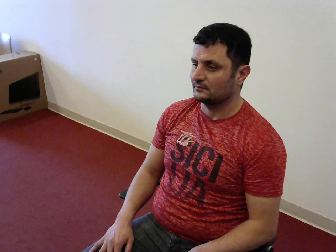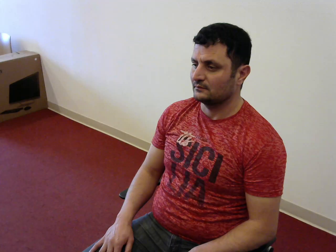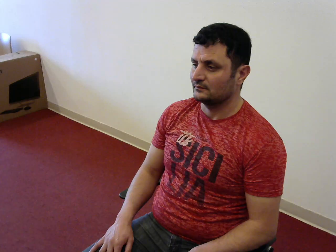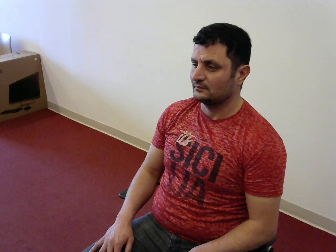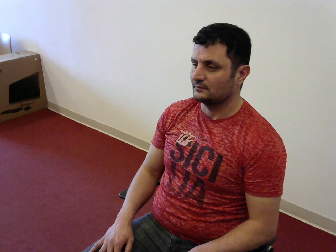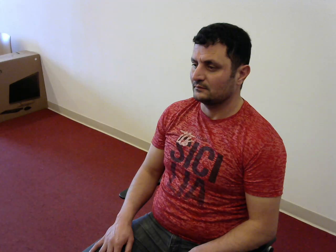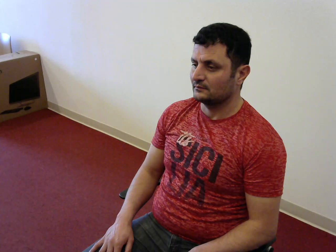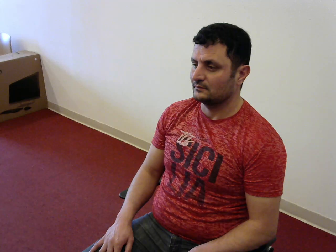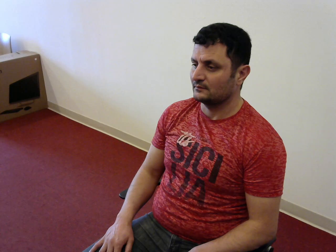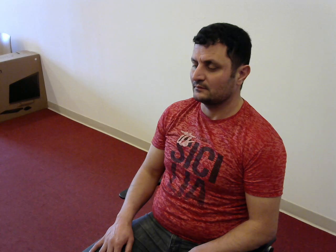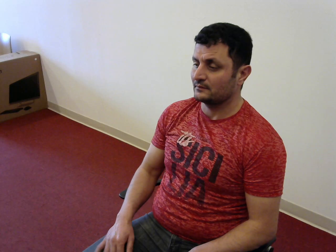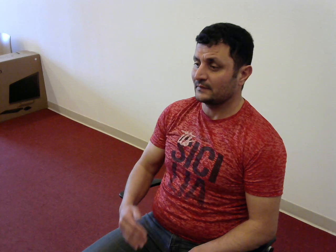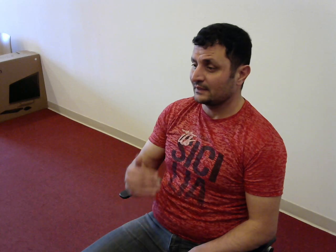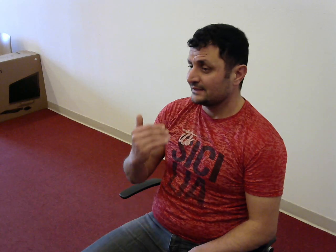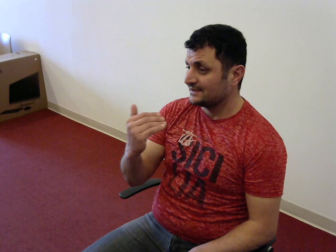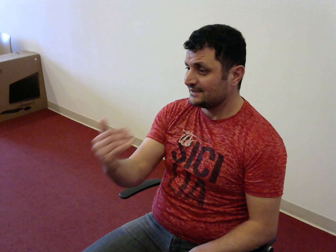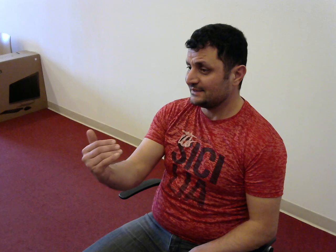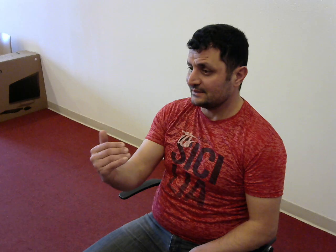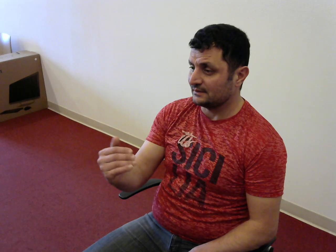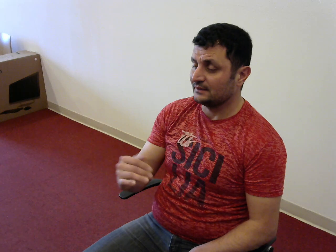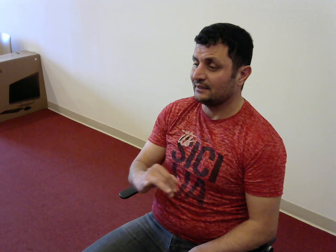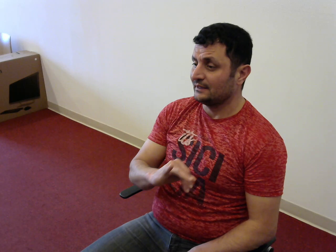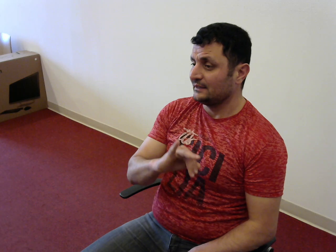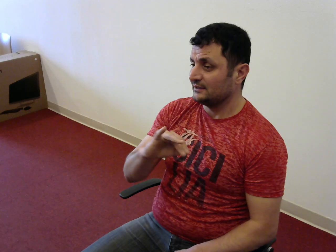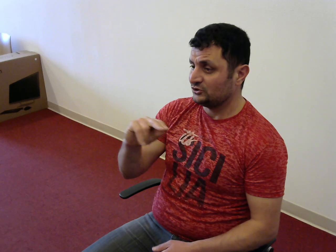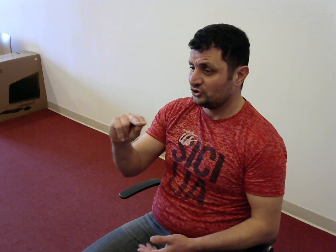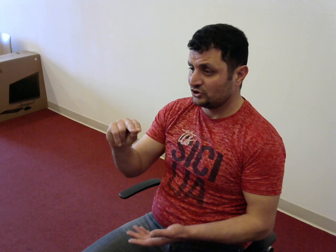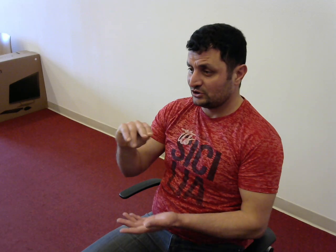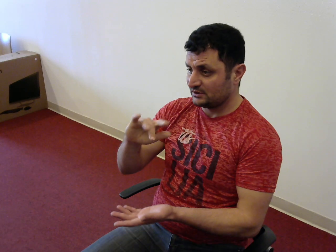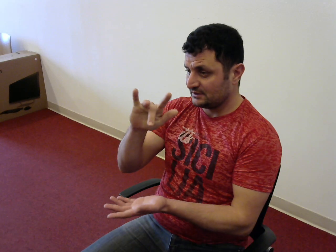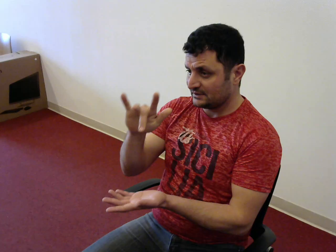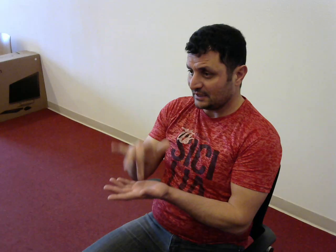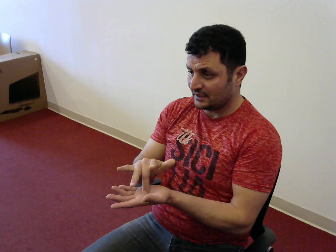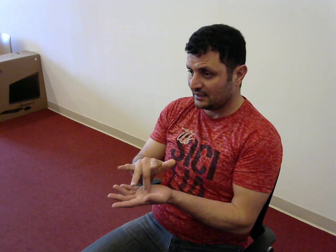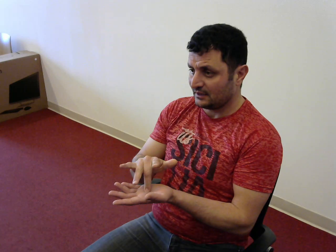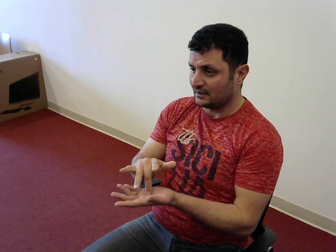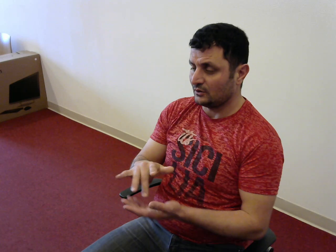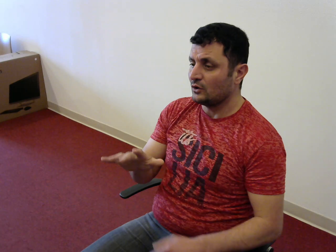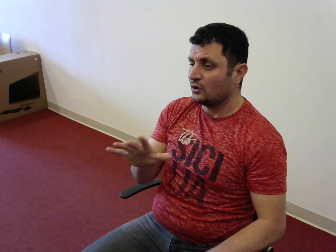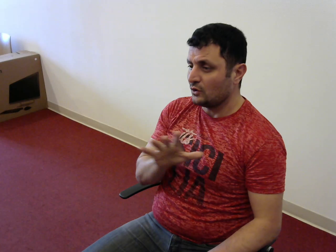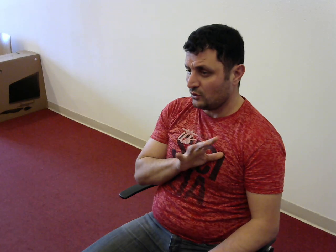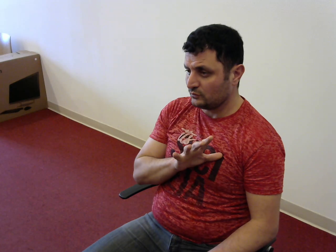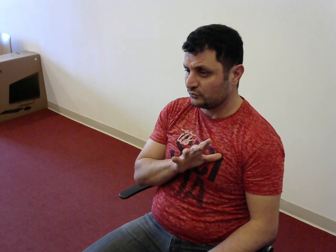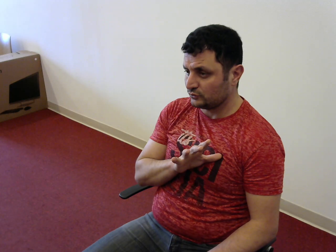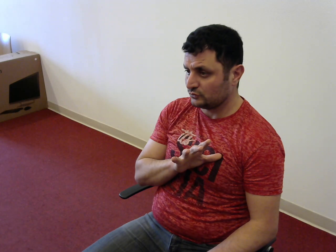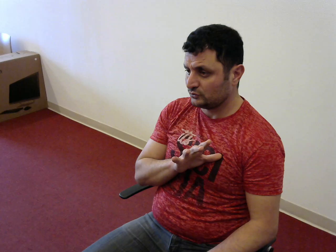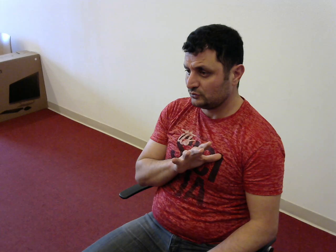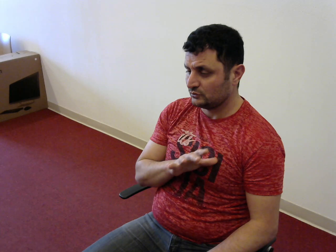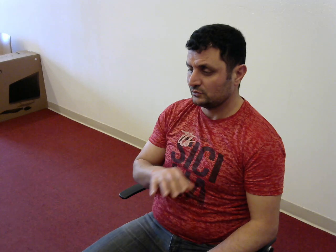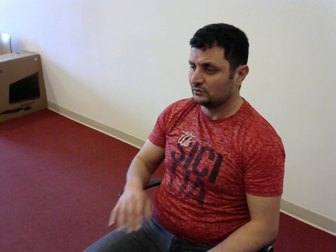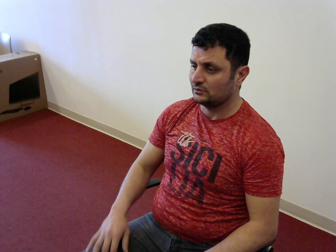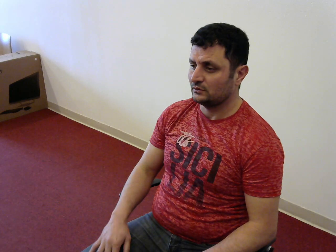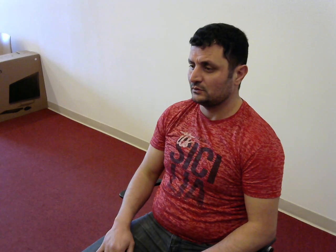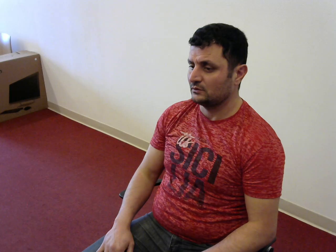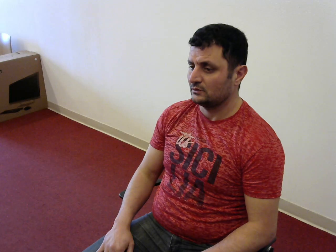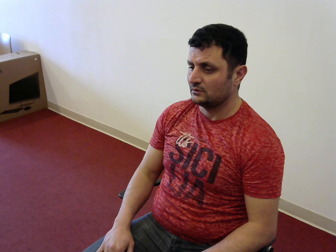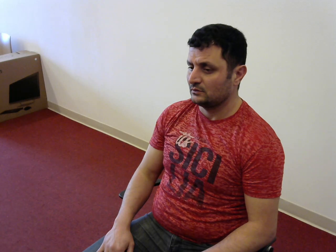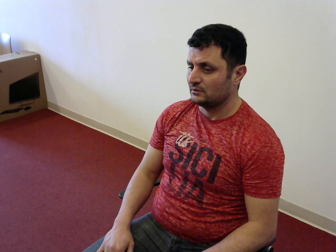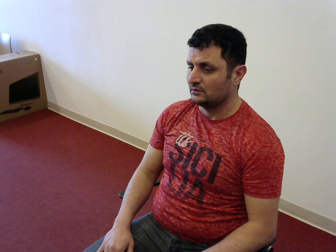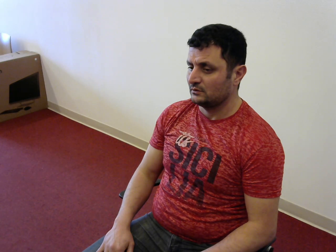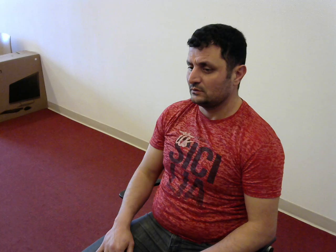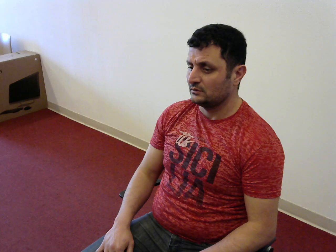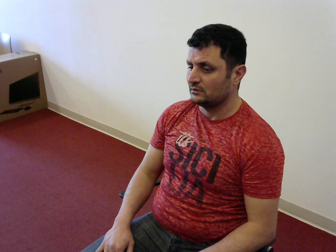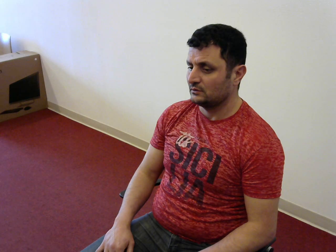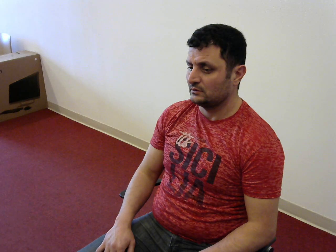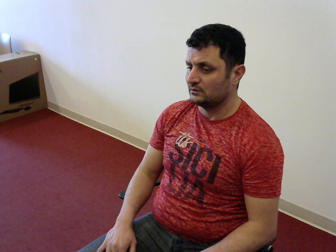Siz İçərişəhərdə olmusuz?